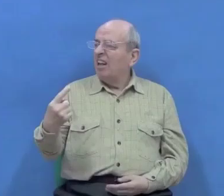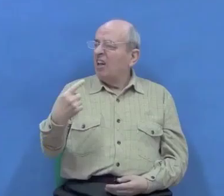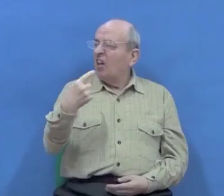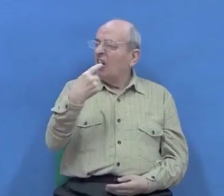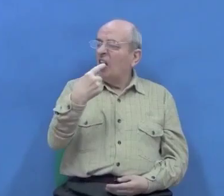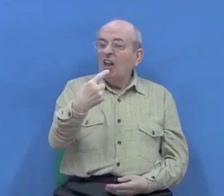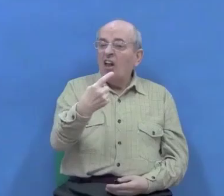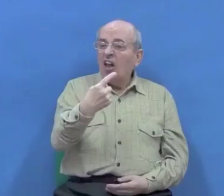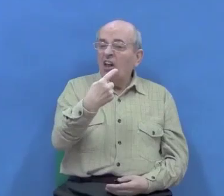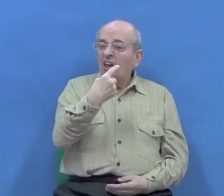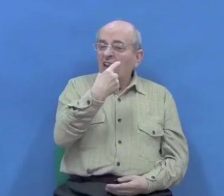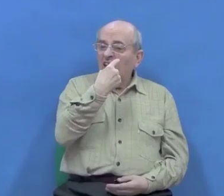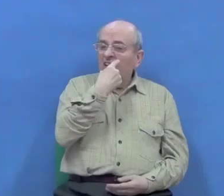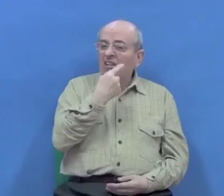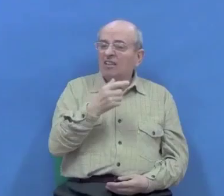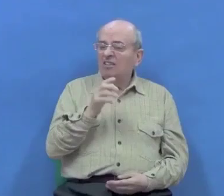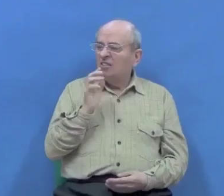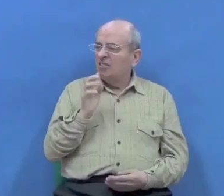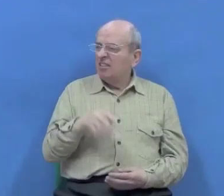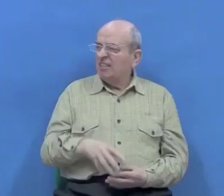Trafi w oko.